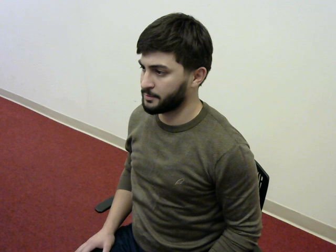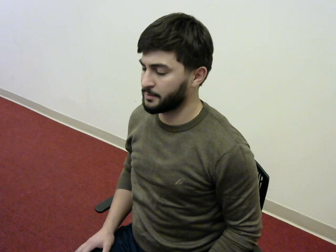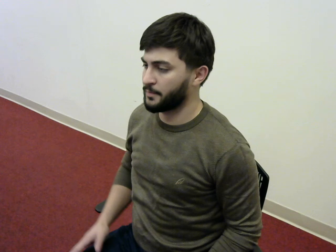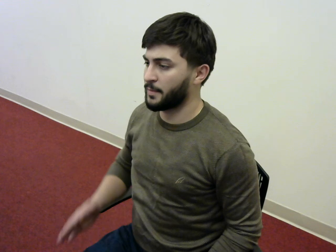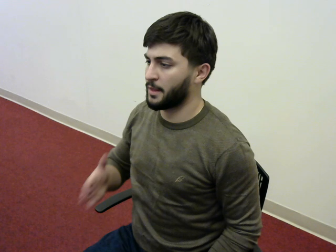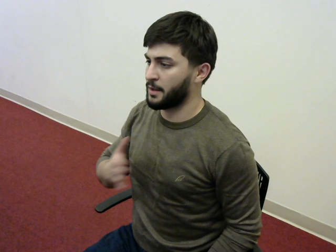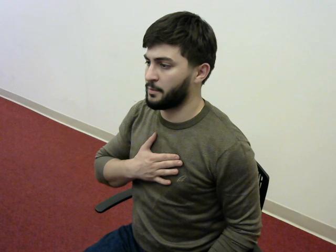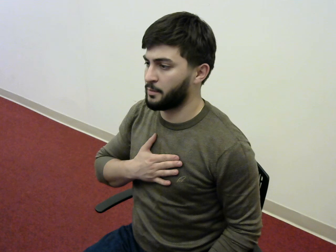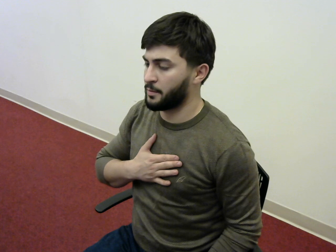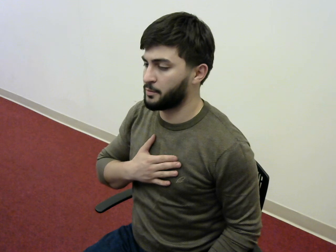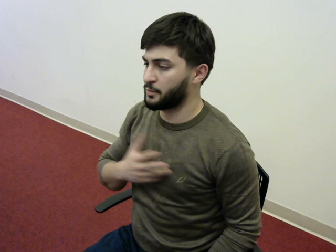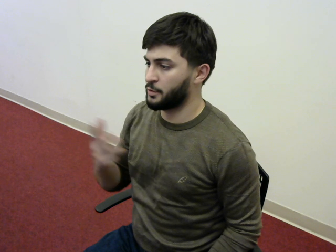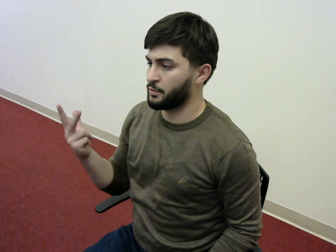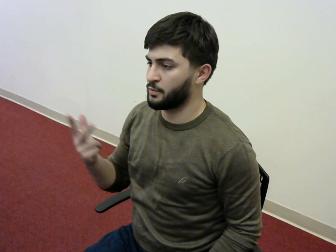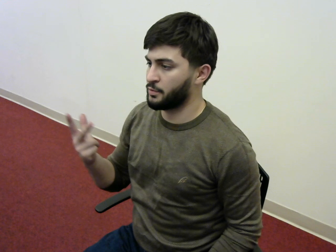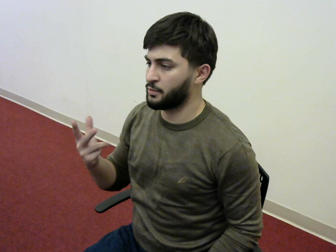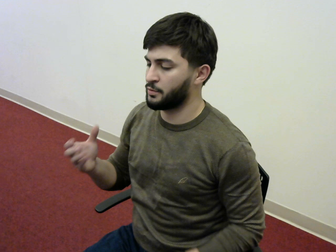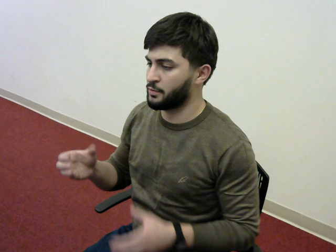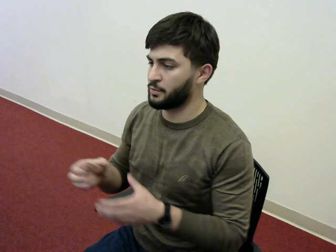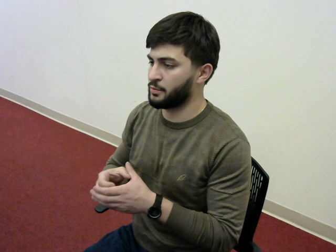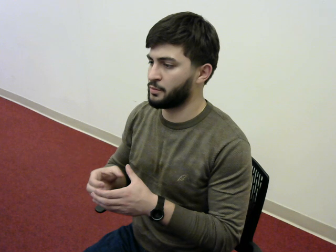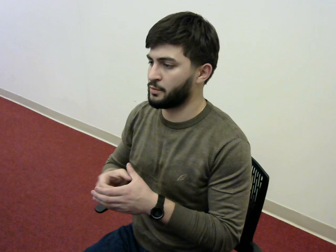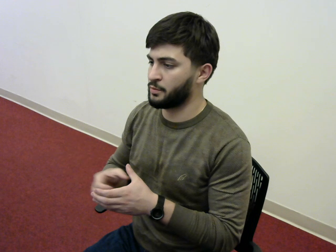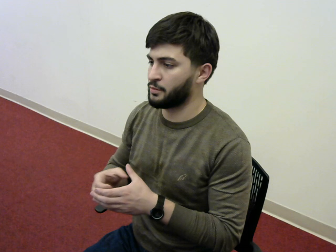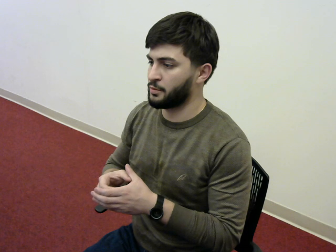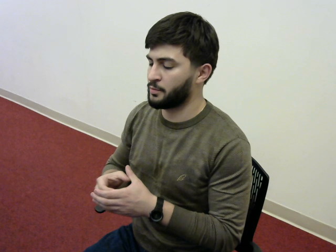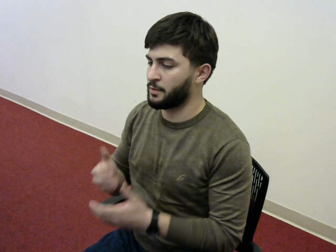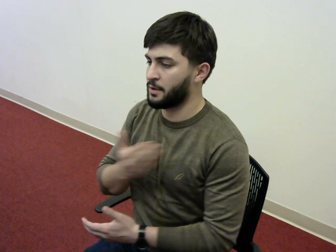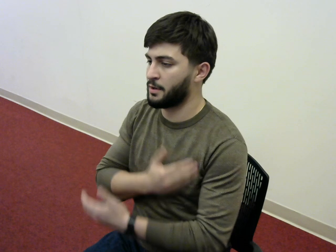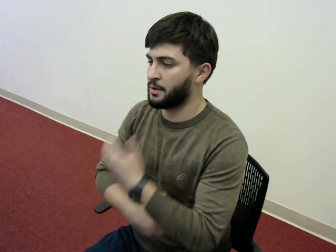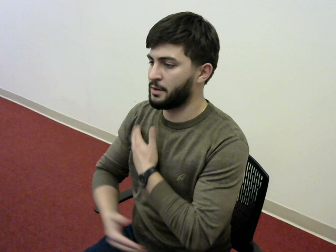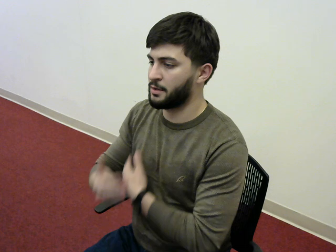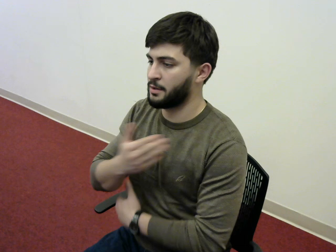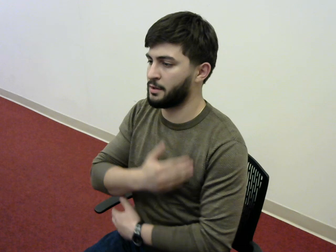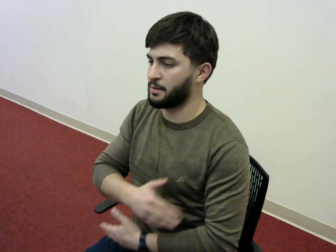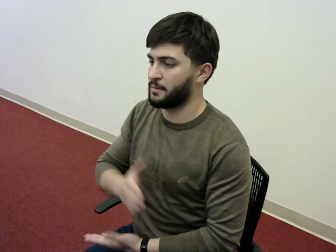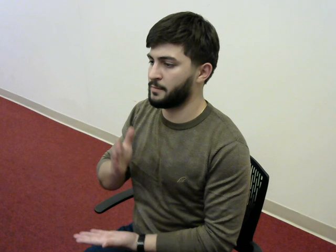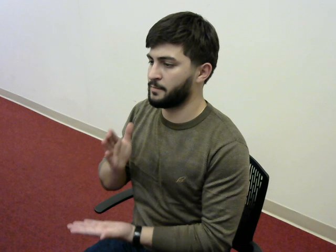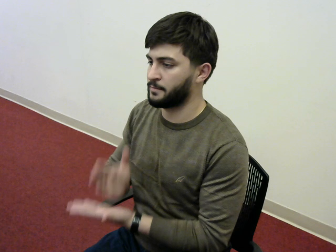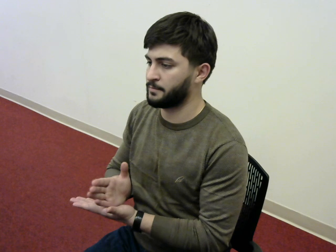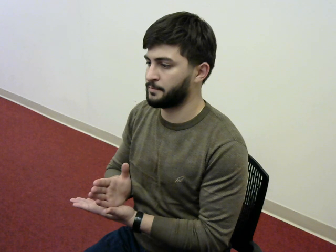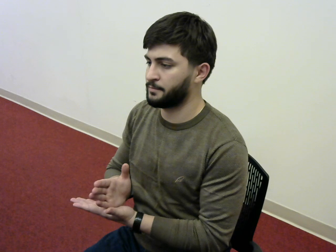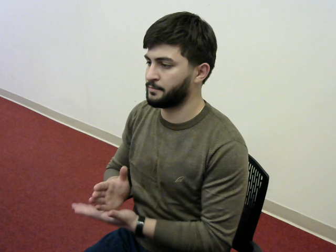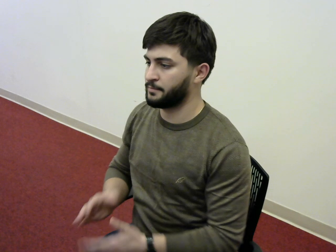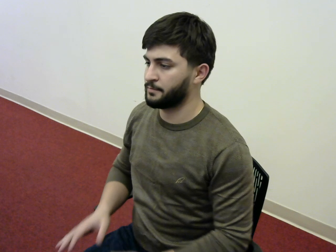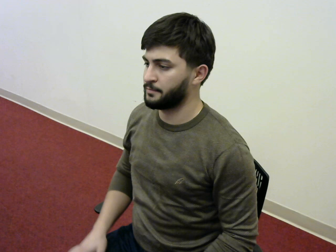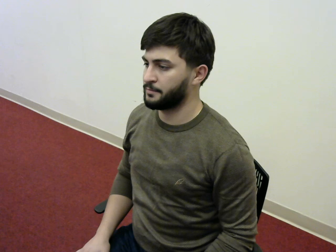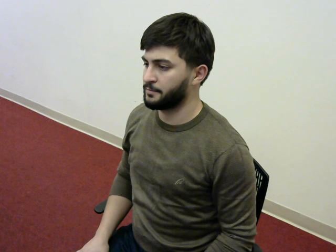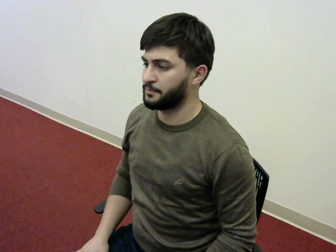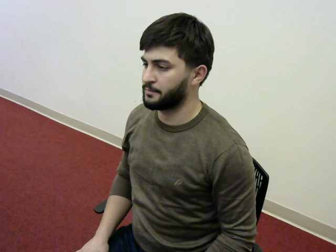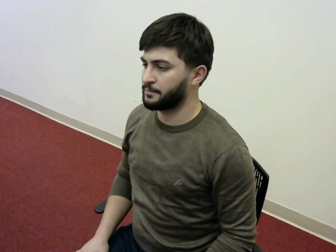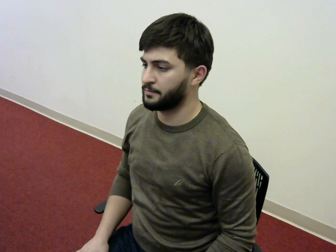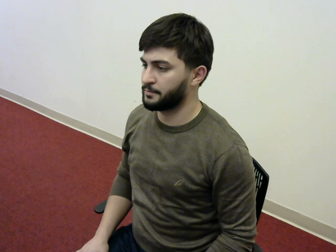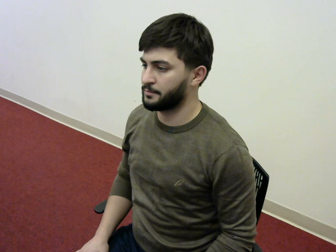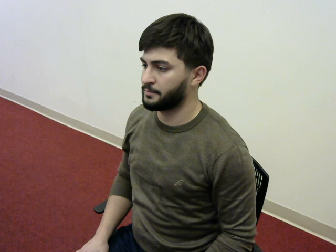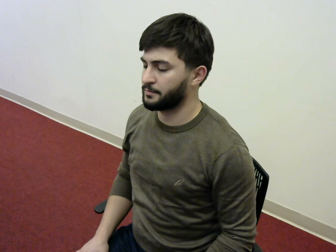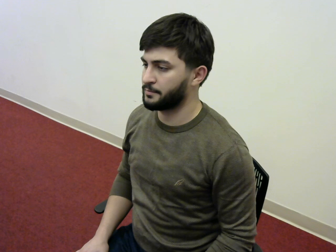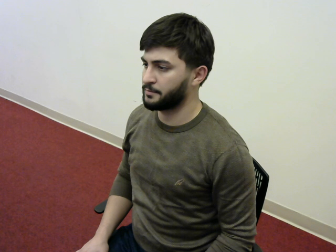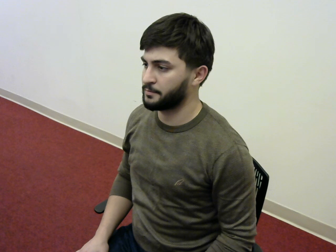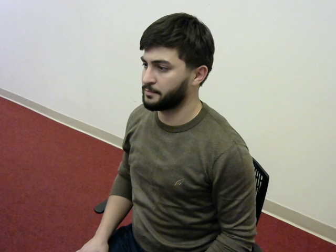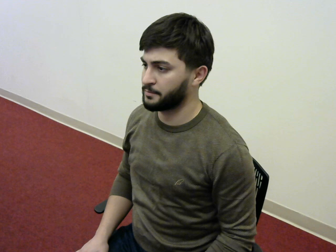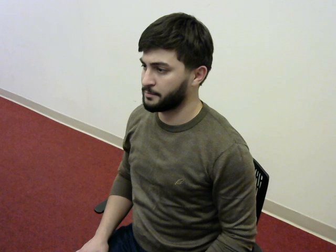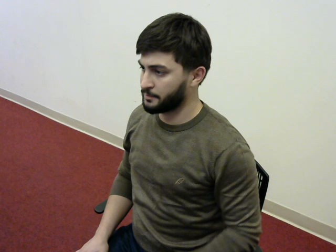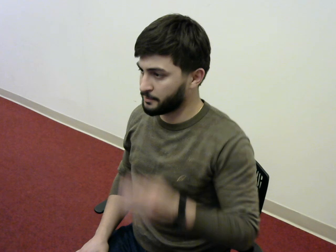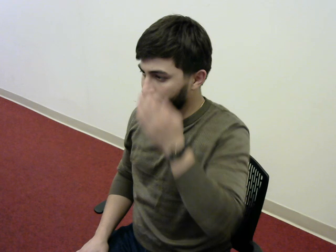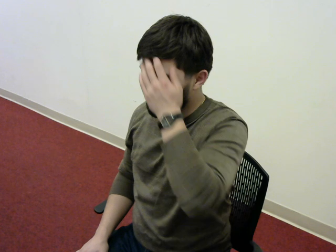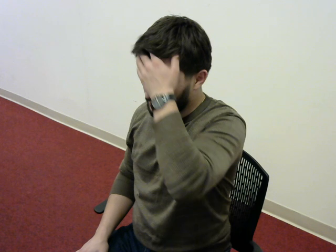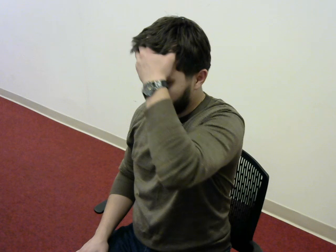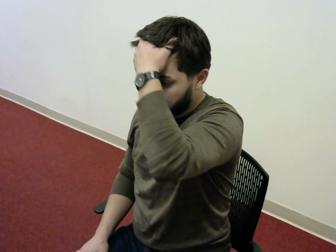Mənim üçünücü dərəcə əlilliyim var